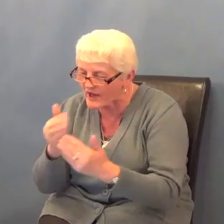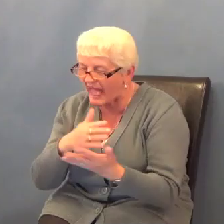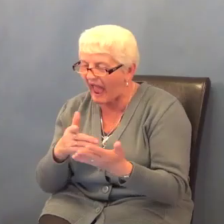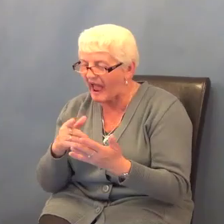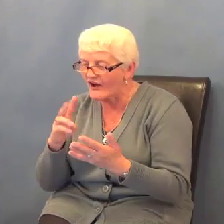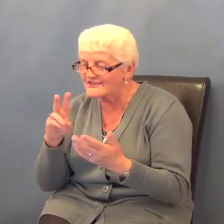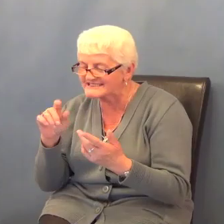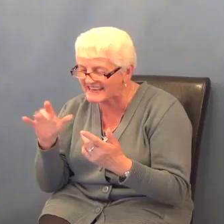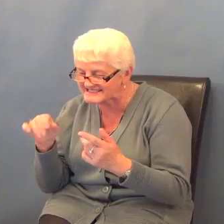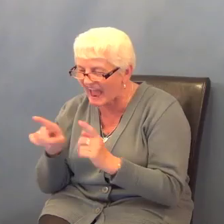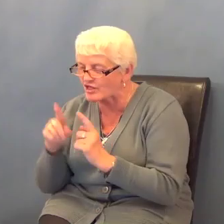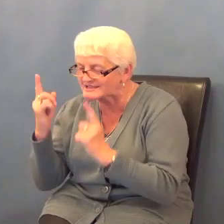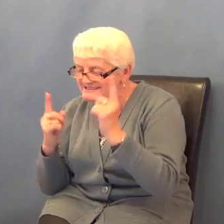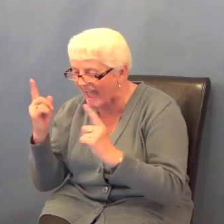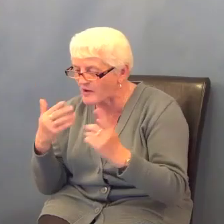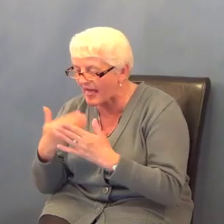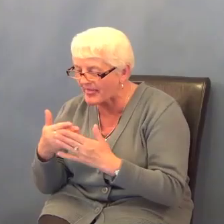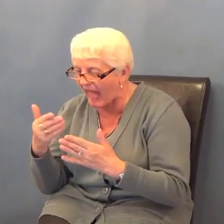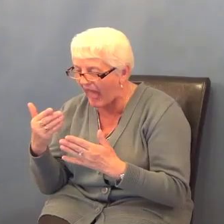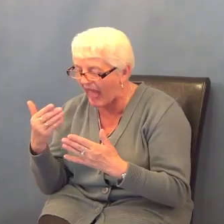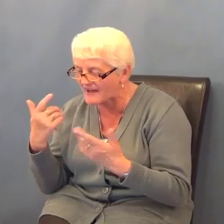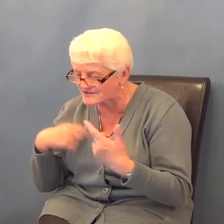Wizyta na działce na wsi.